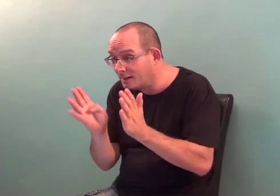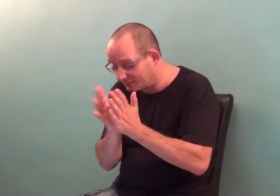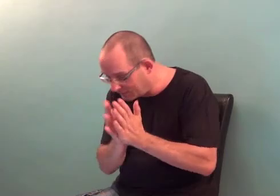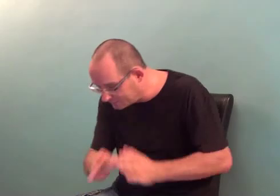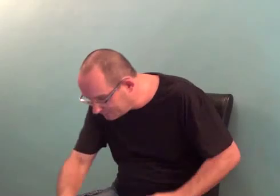Dziewiętnastego?